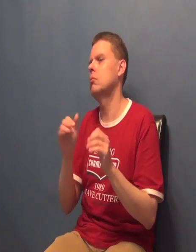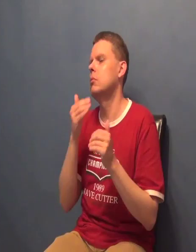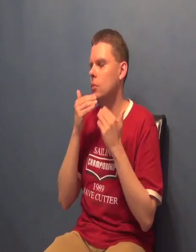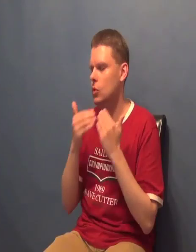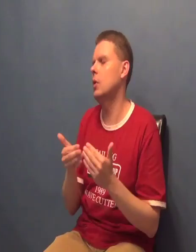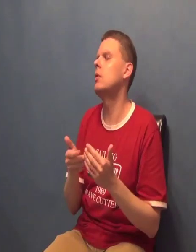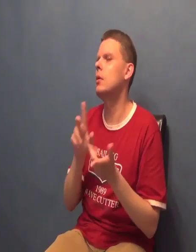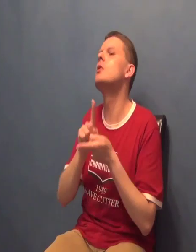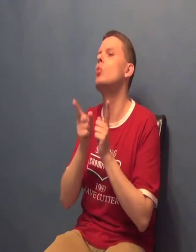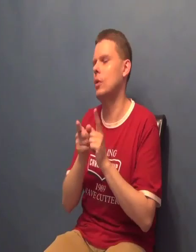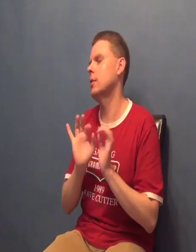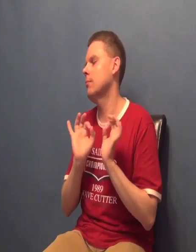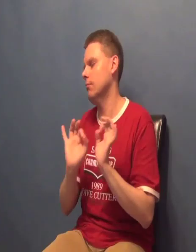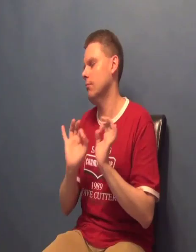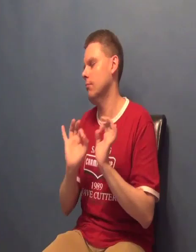Dziękuję za to spotkanie, okej.